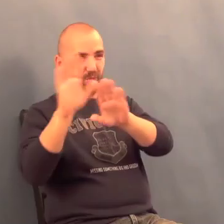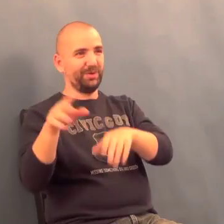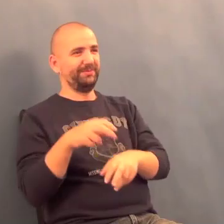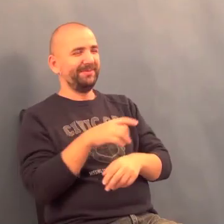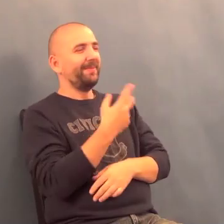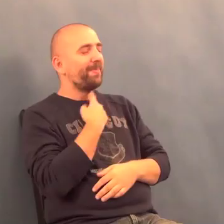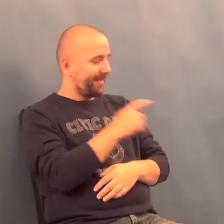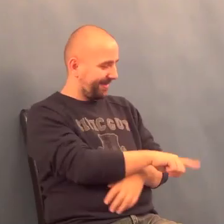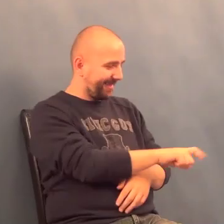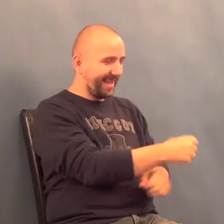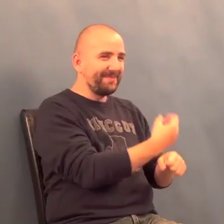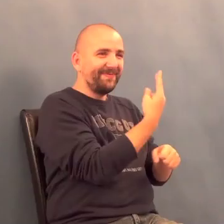Ma ochotę jeszcze, więc znowu zbiera kamienie.